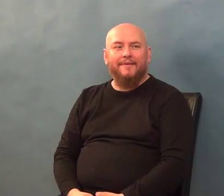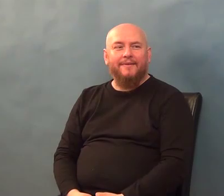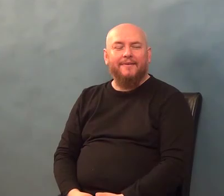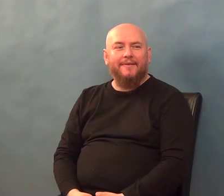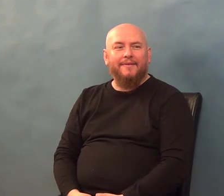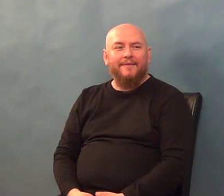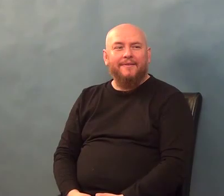Dwudziestego piątego.